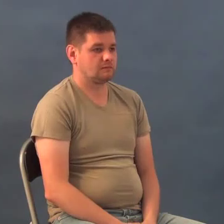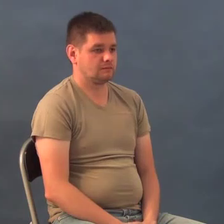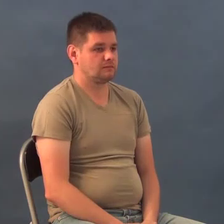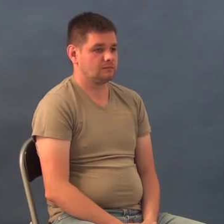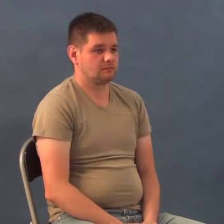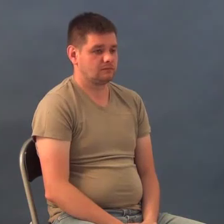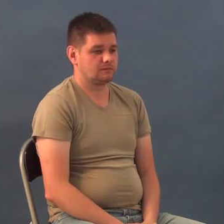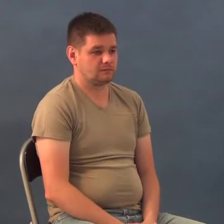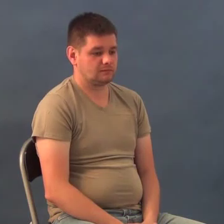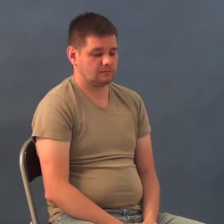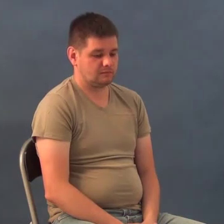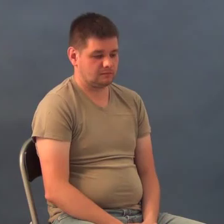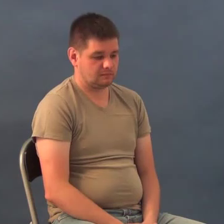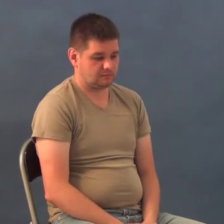Człowiek musi uciekać.